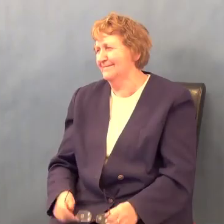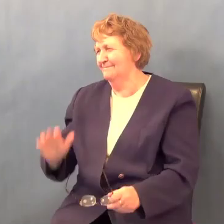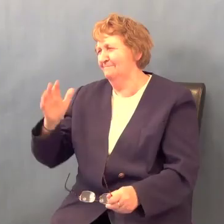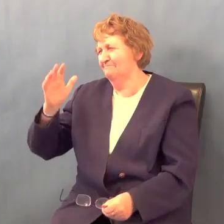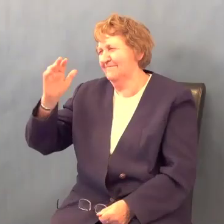Brawo.